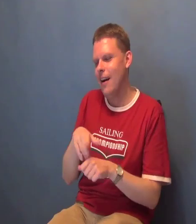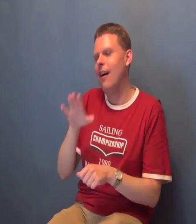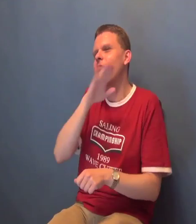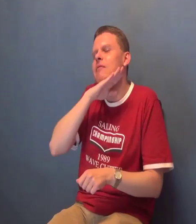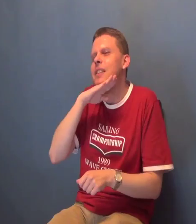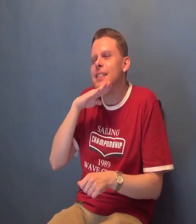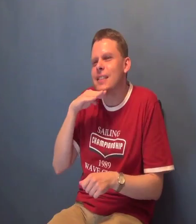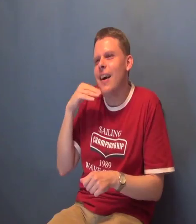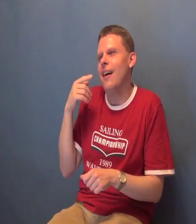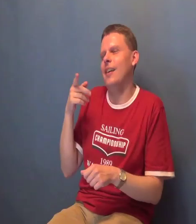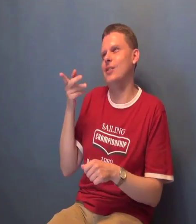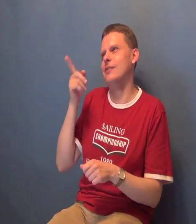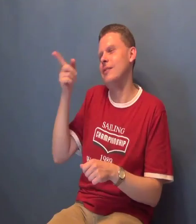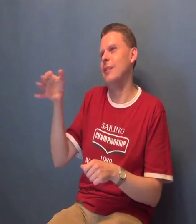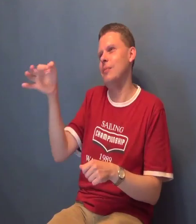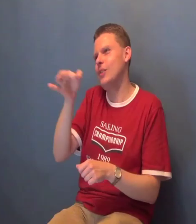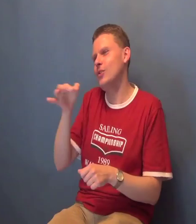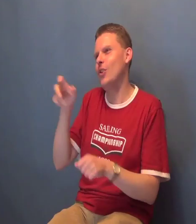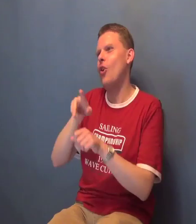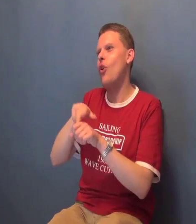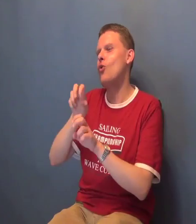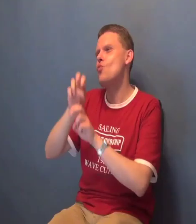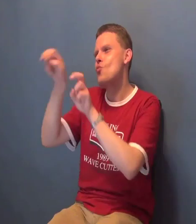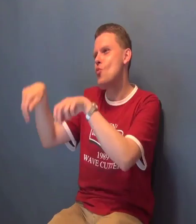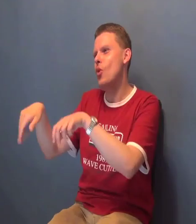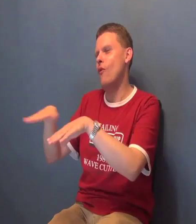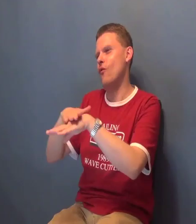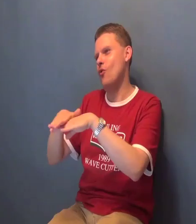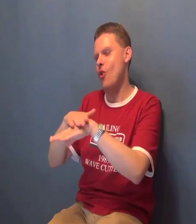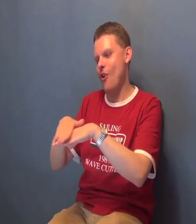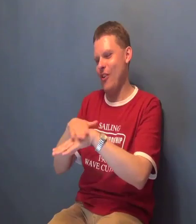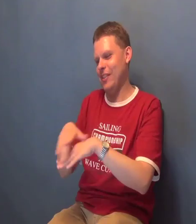Wystarczy, że koń wskakuje do jeziora, jest woda.